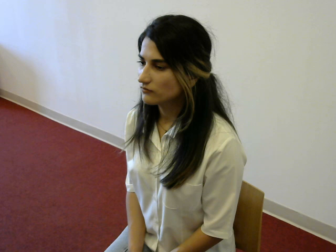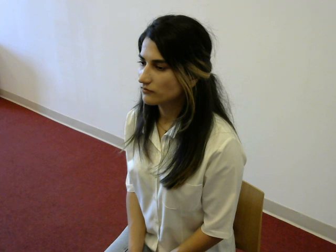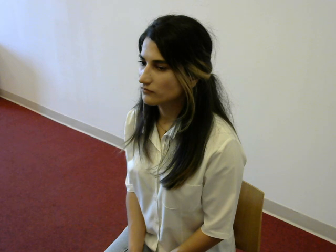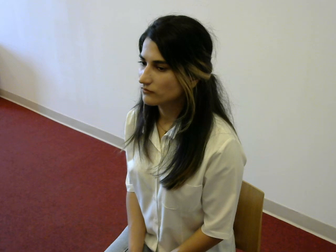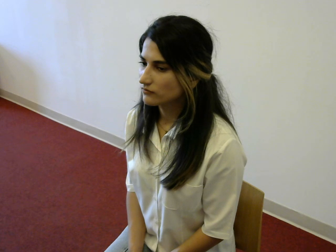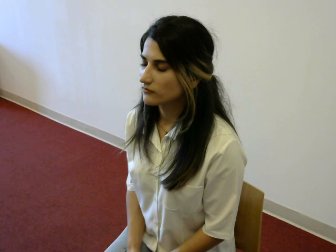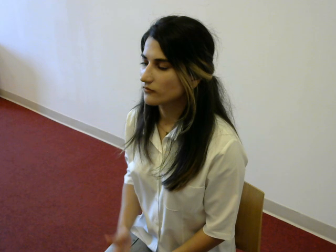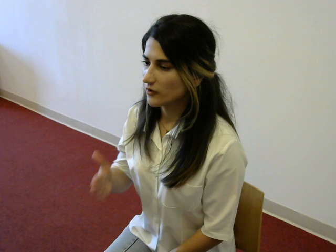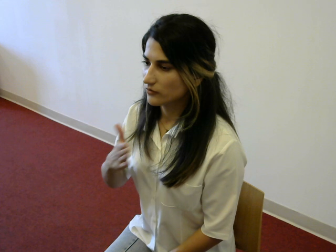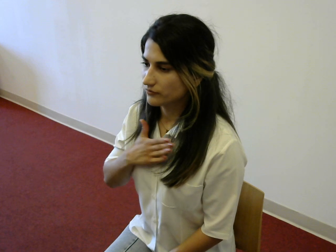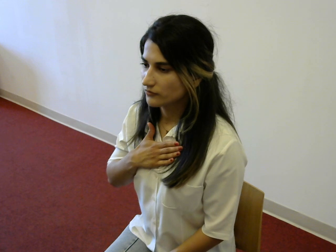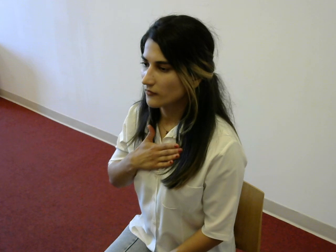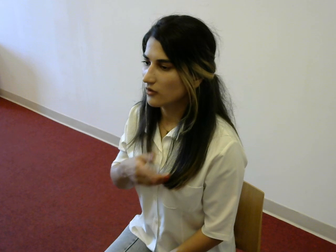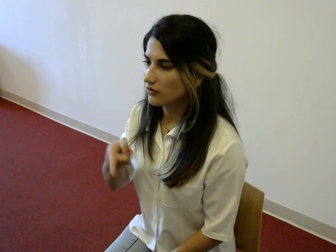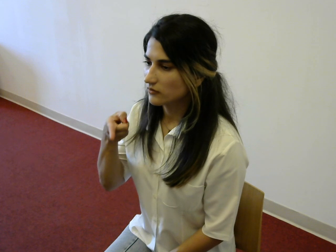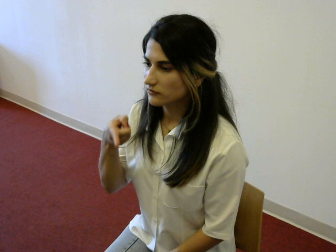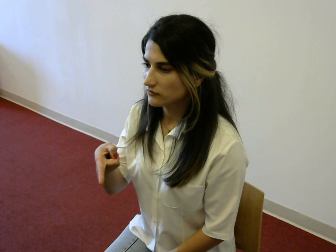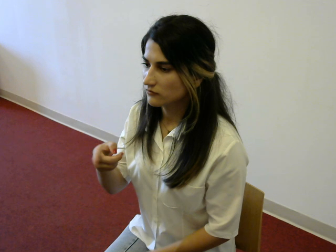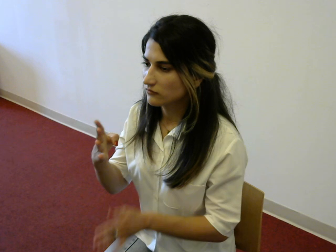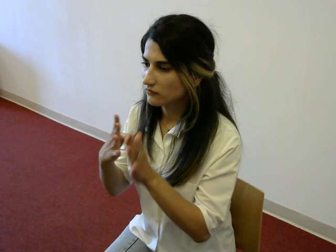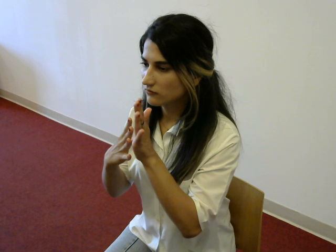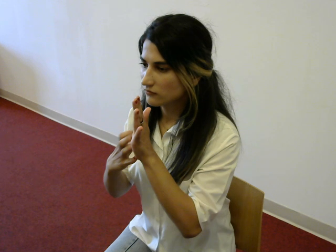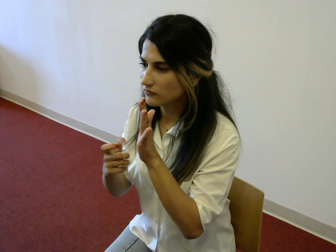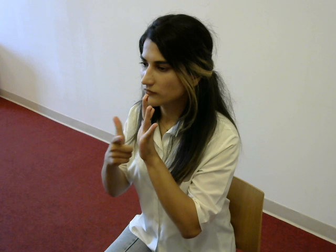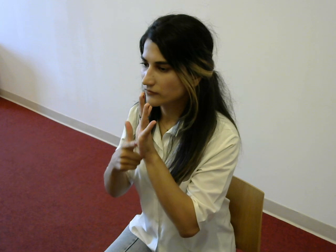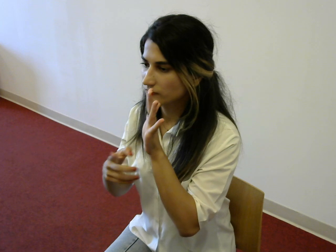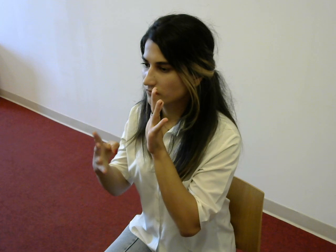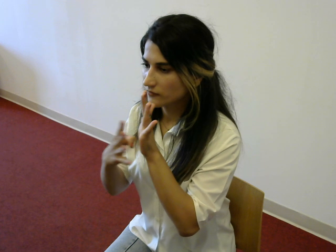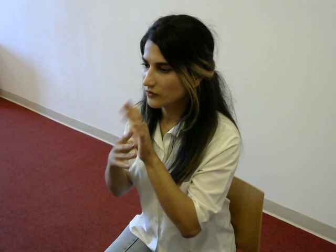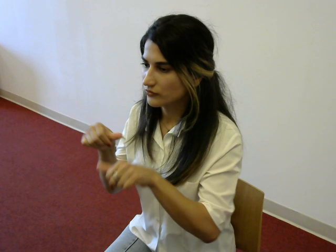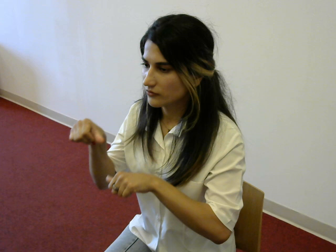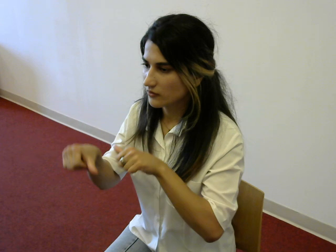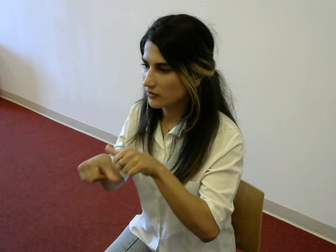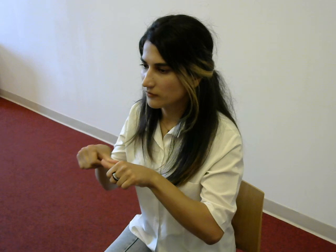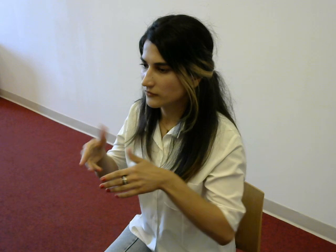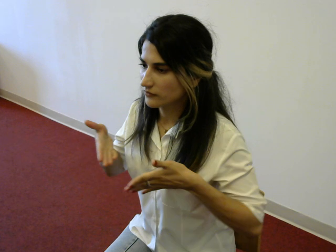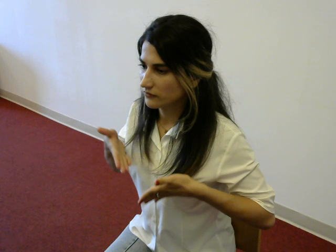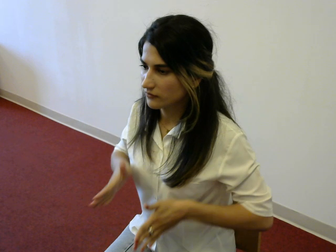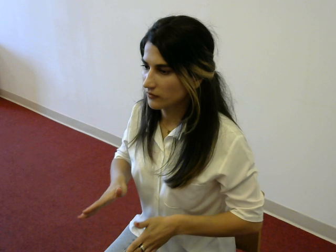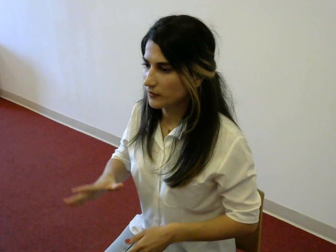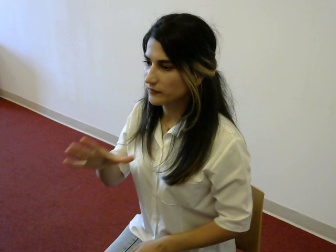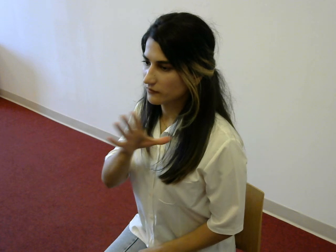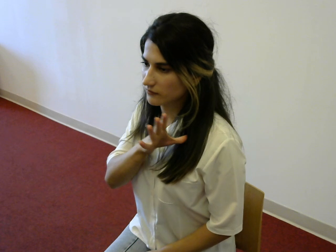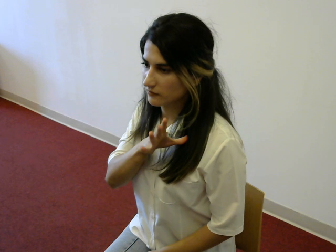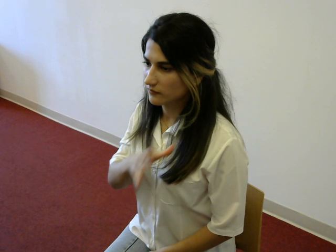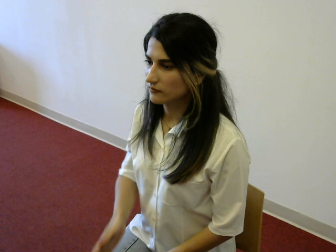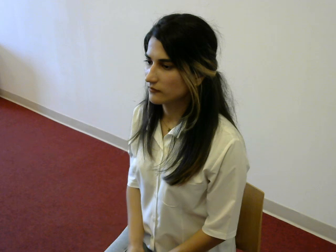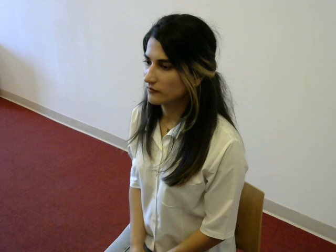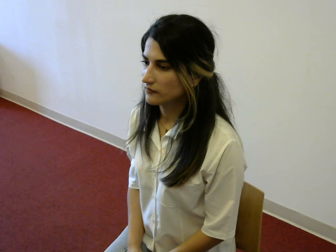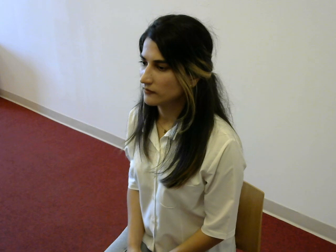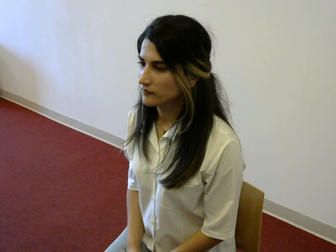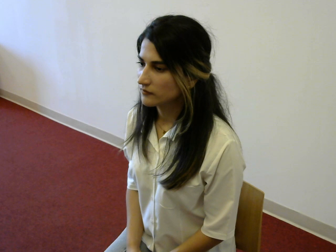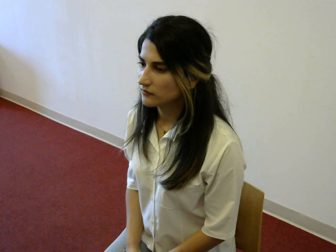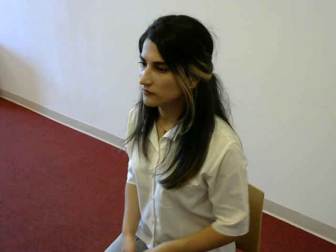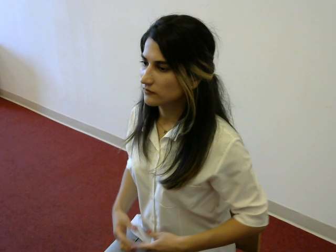Mən 1979-cu ildə anadan olmuşam